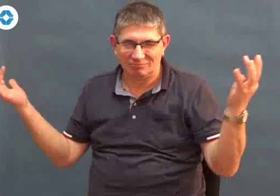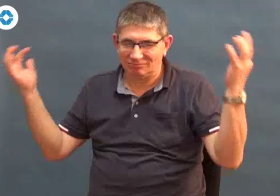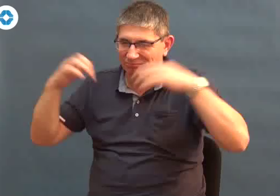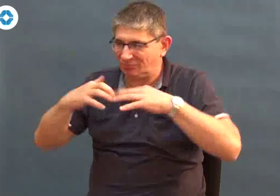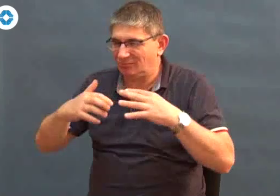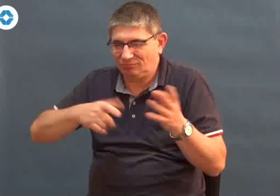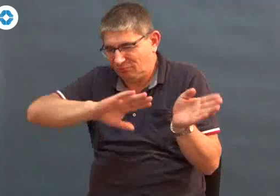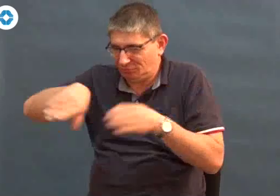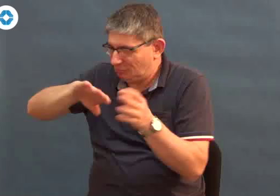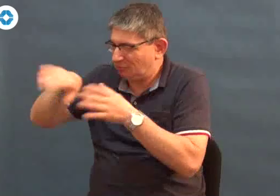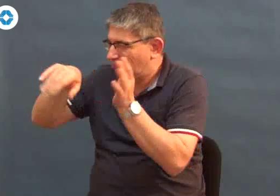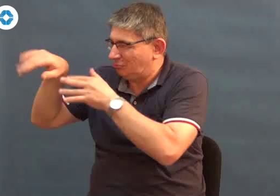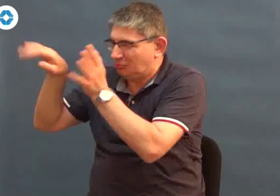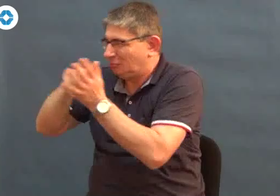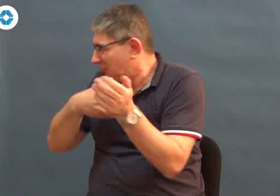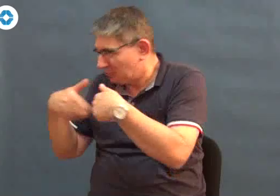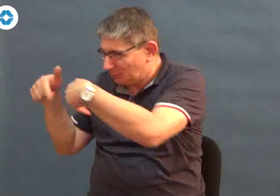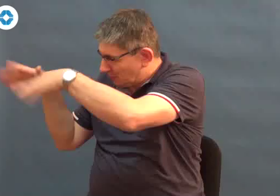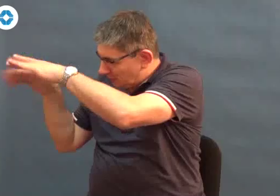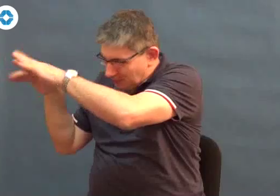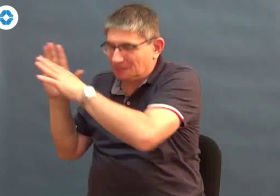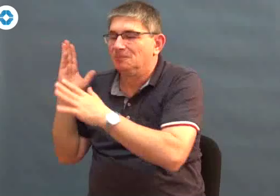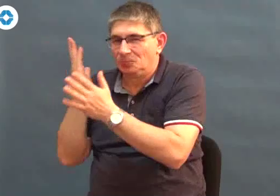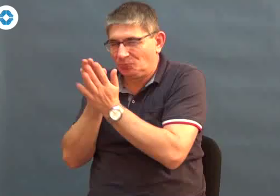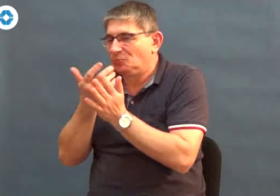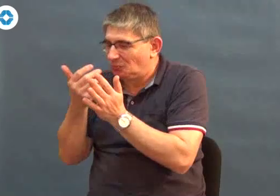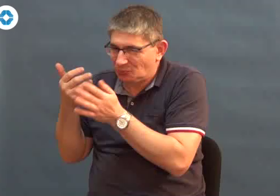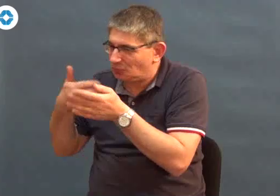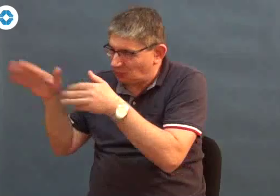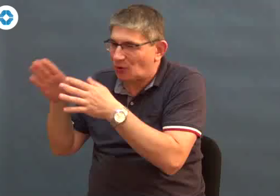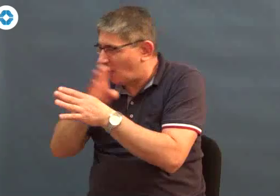Ewakuują wszystkich na zewnątrz, na powietrze.